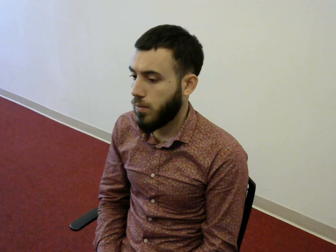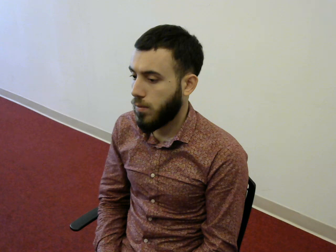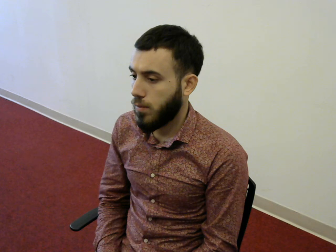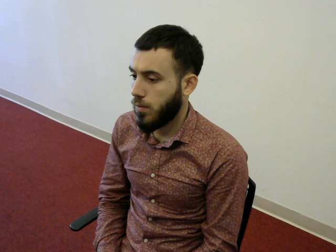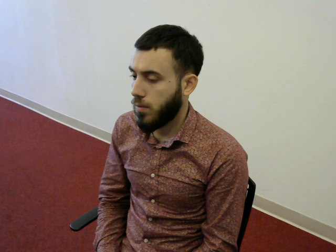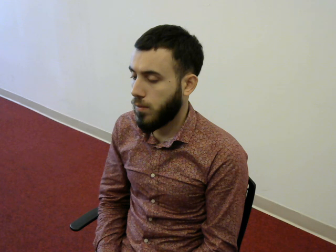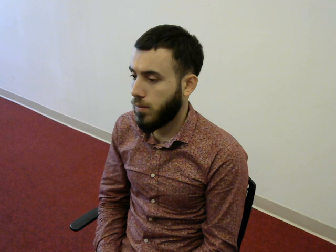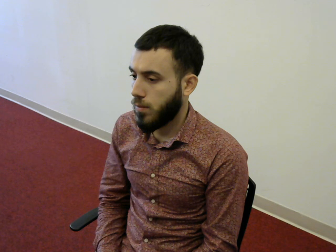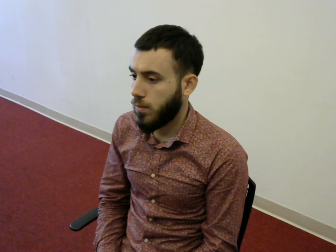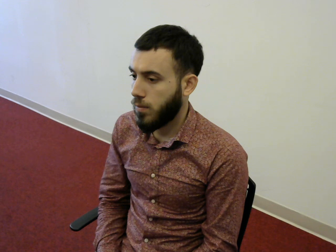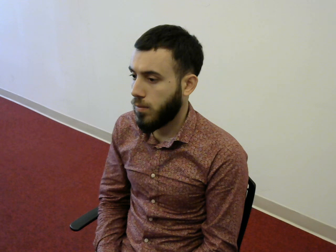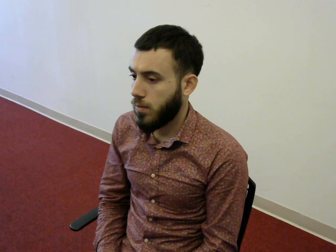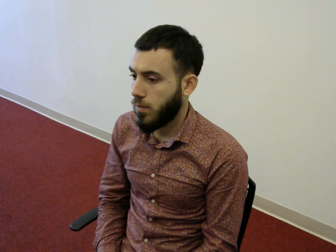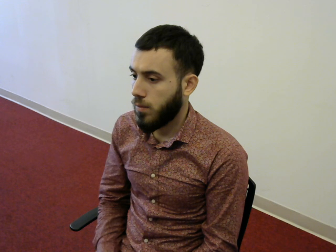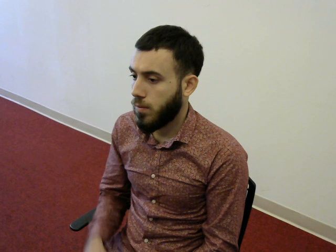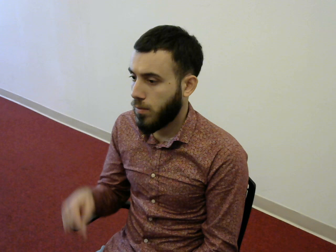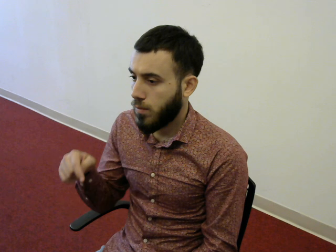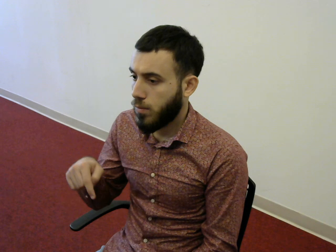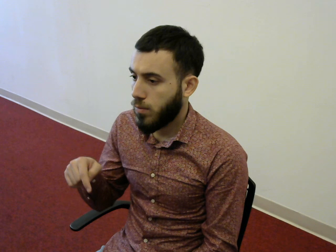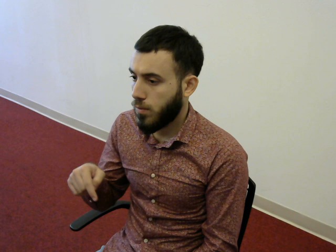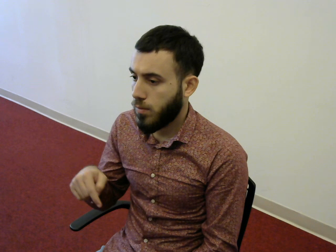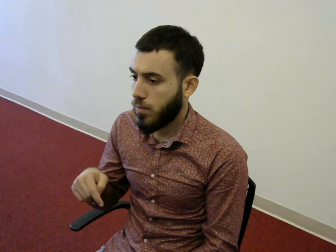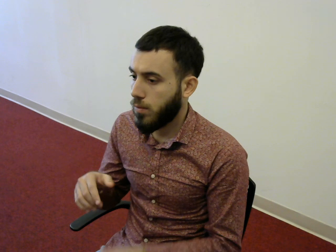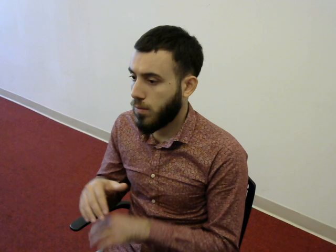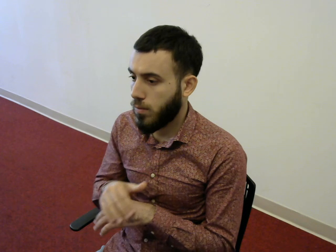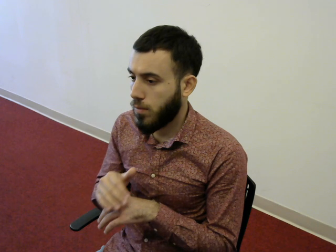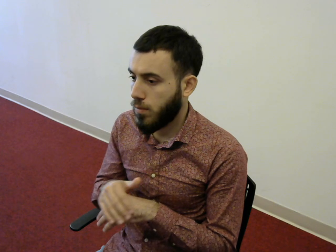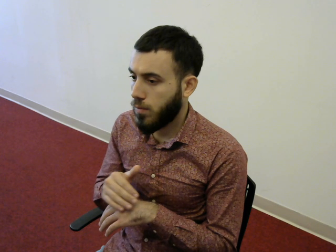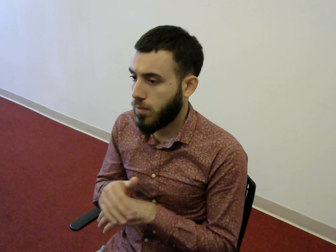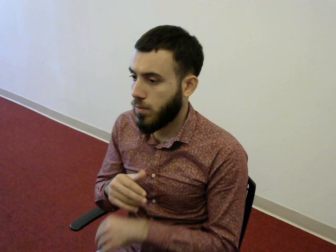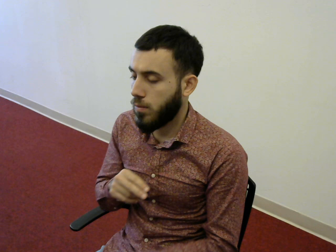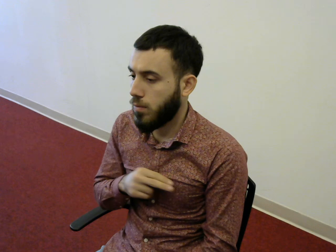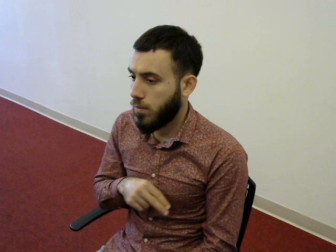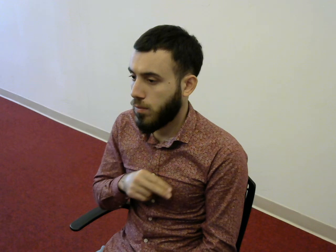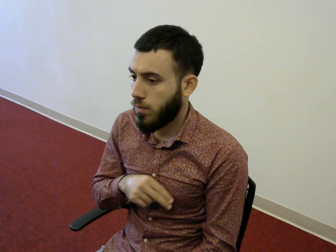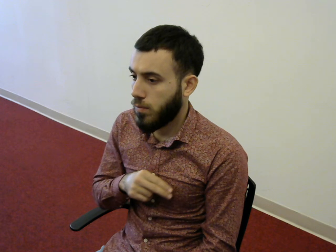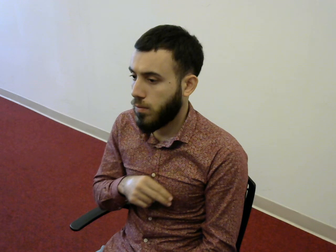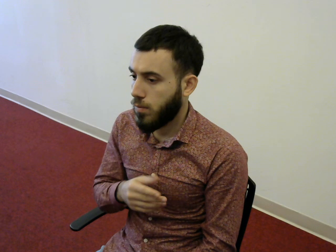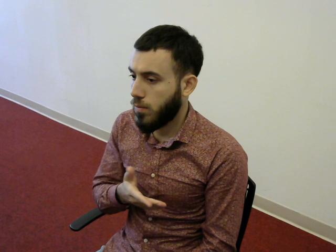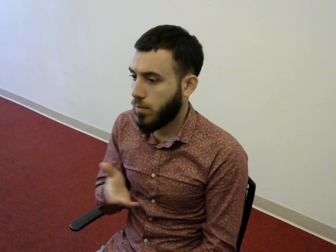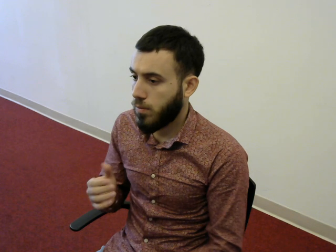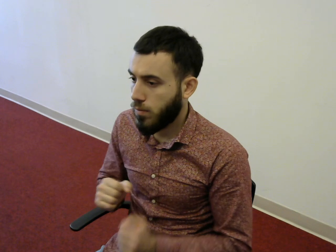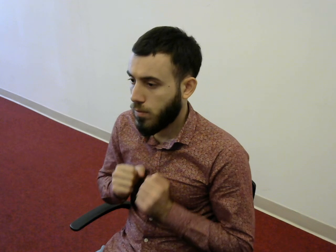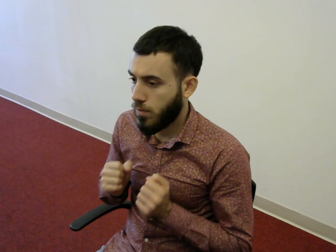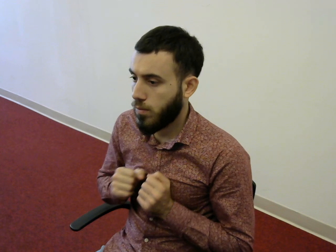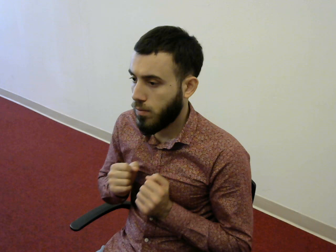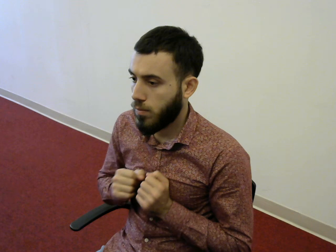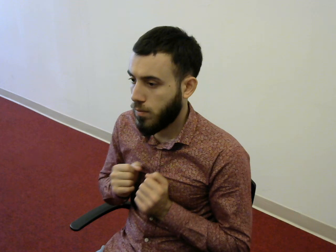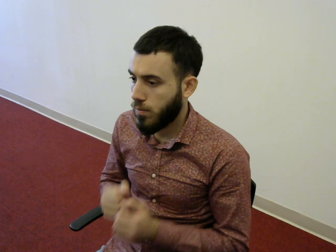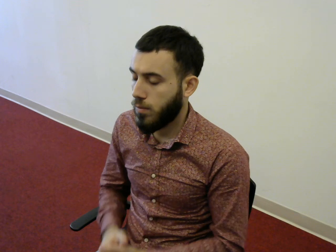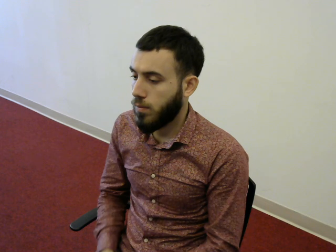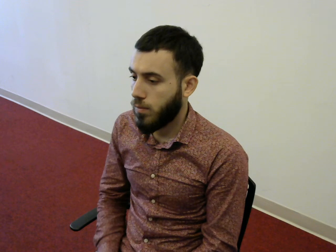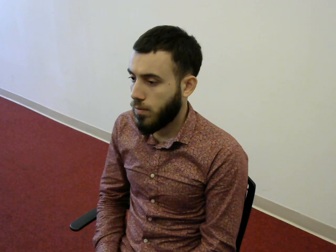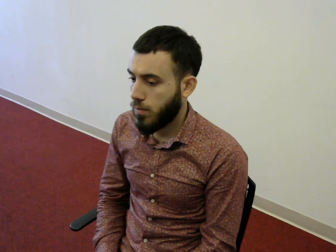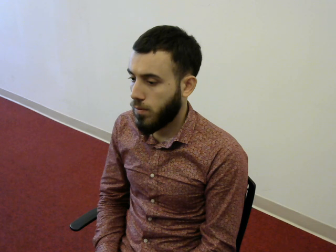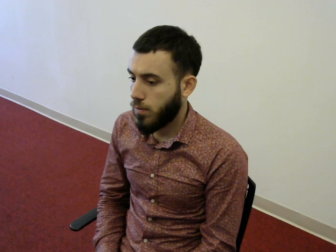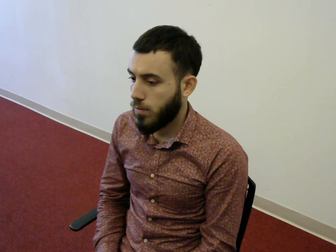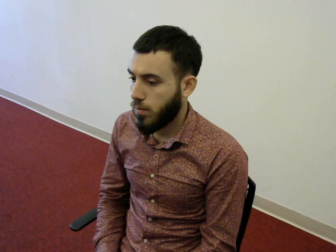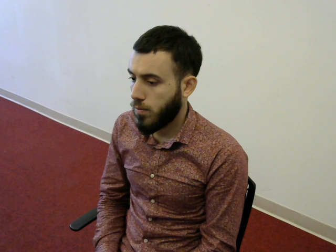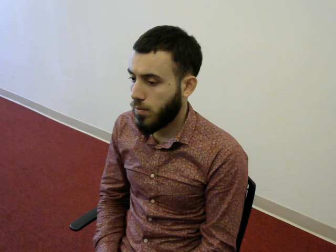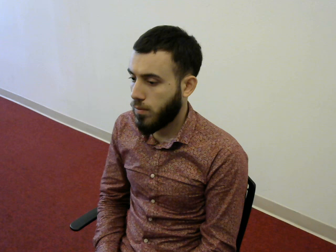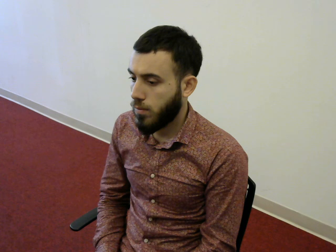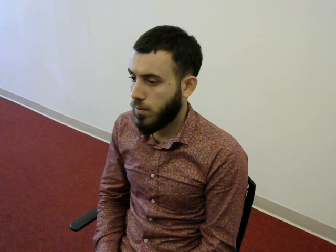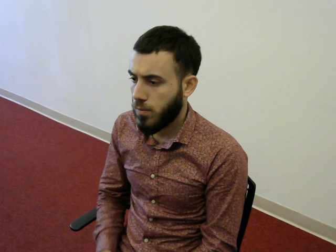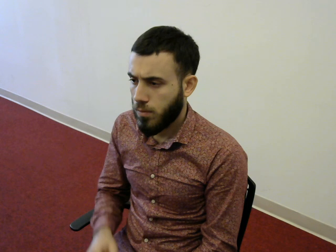Burda mehriban işçilər çalışır